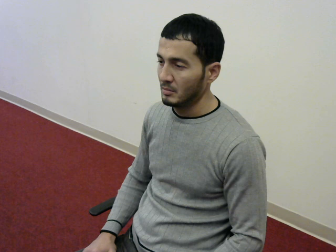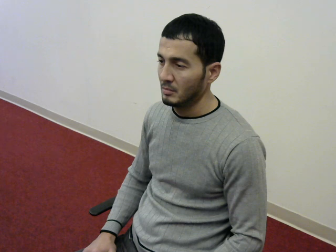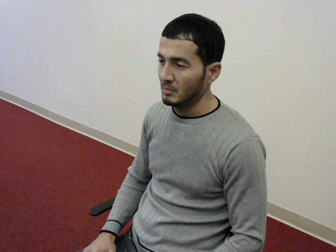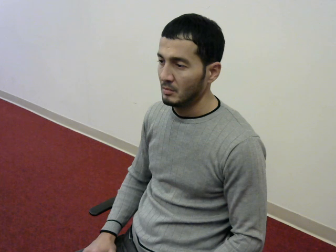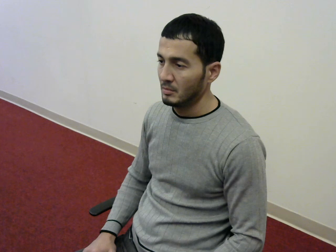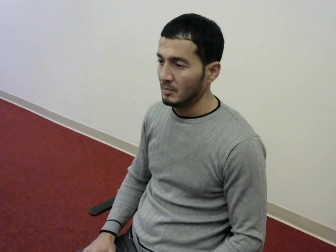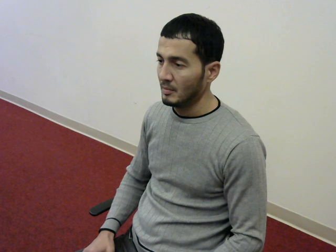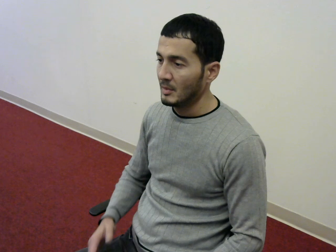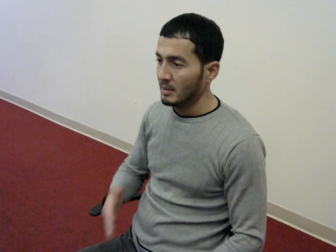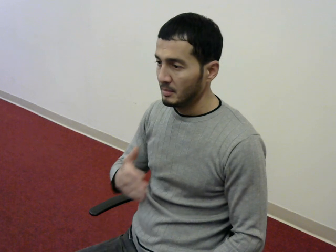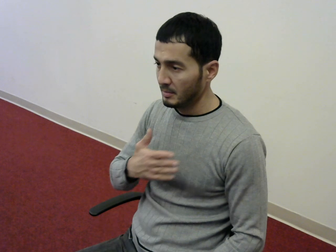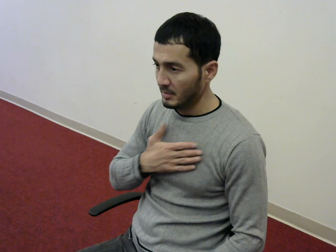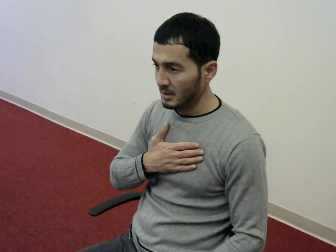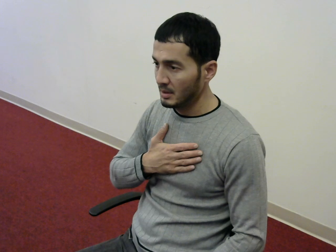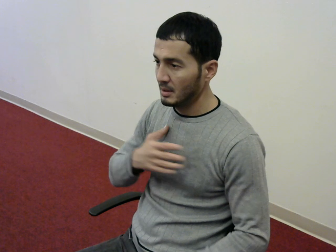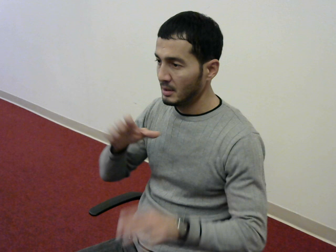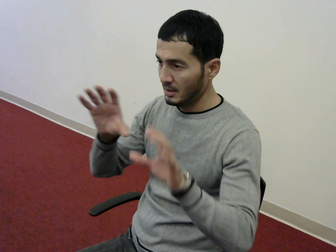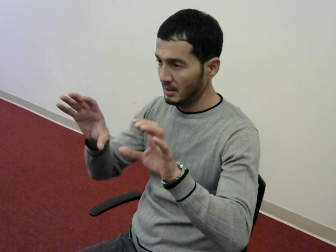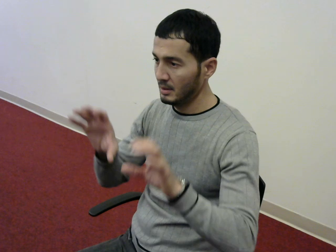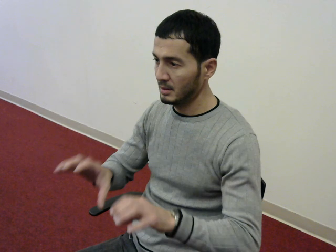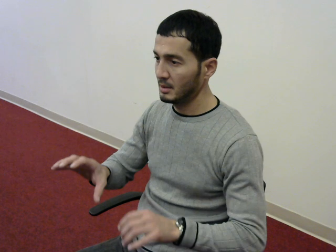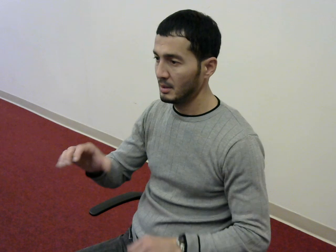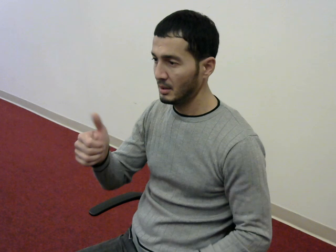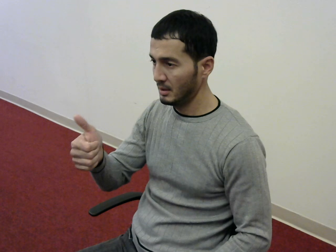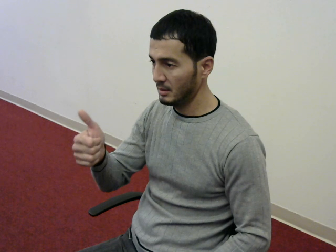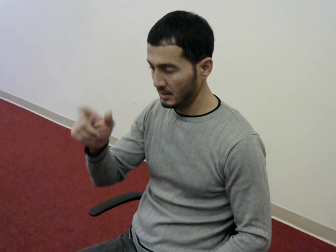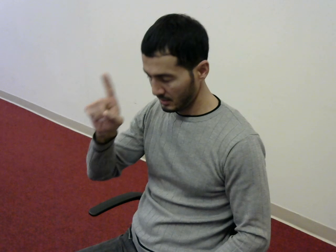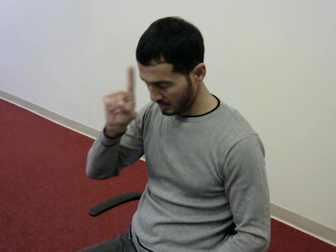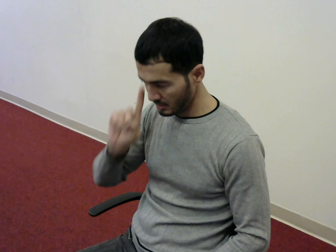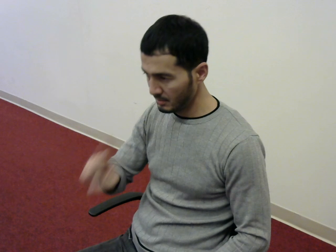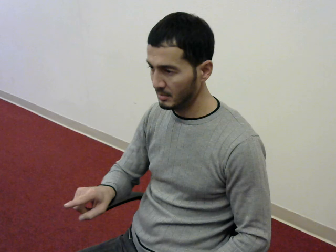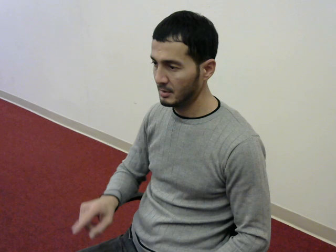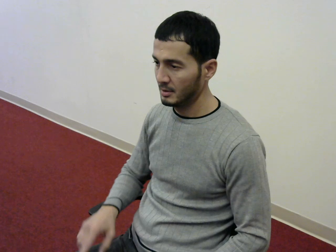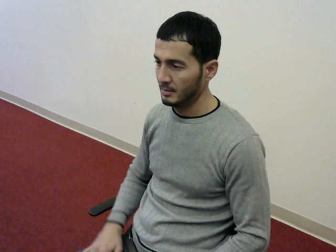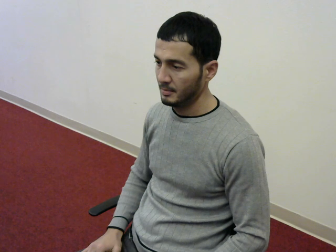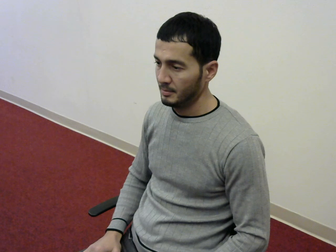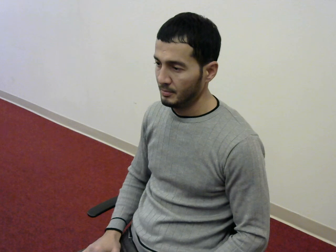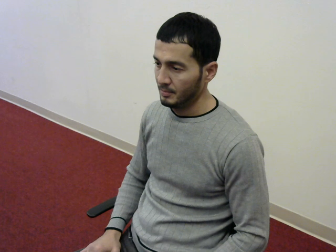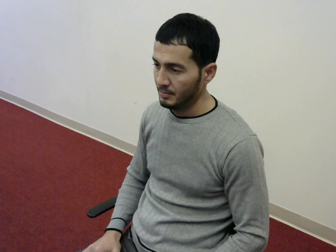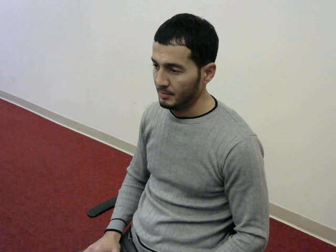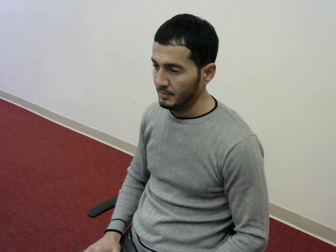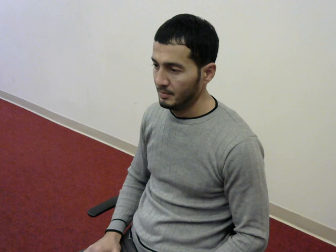Mən qanunvericiliyi yaxşı bilirəm